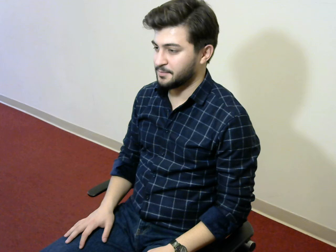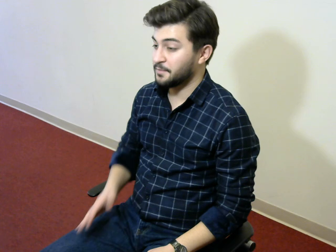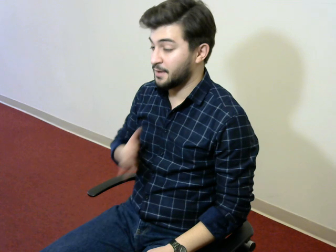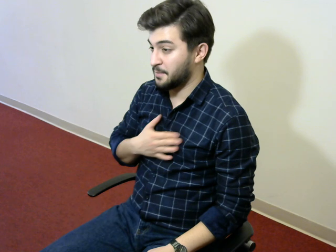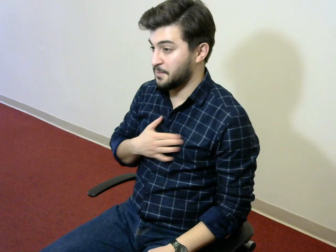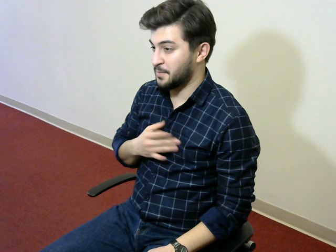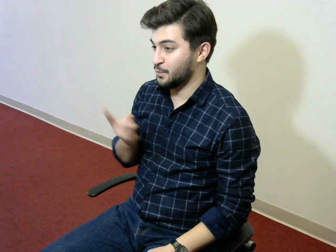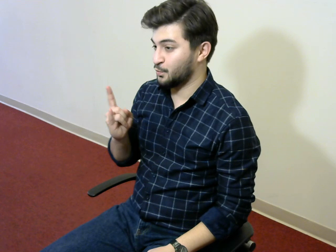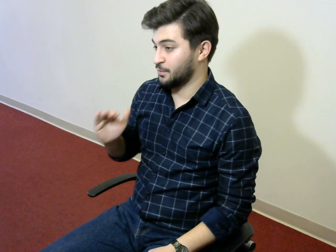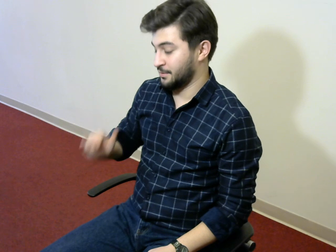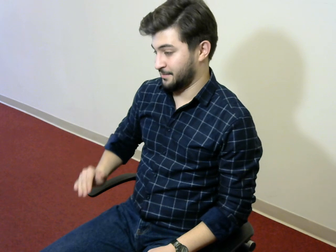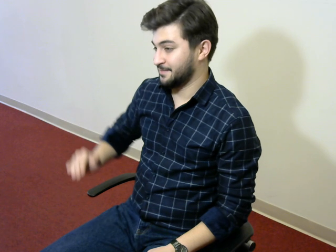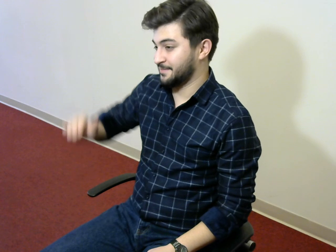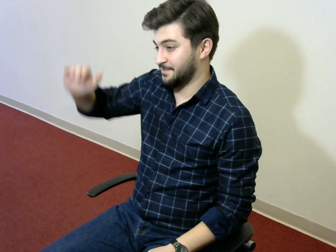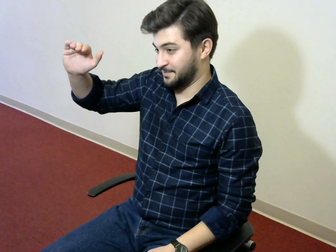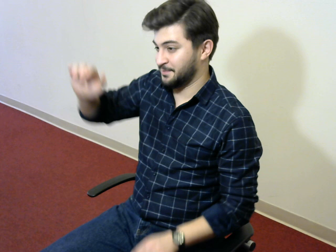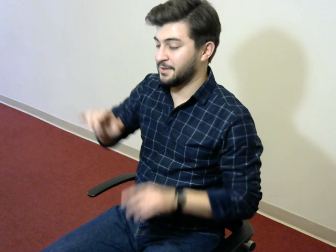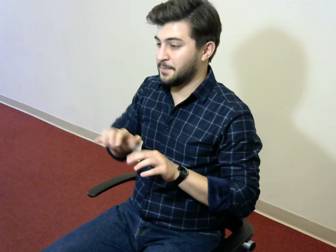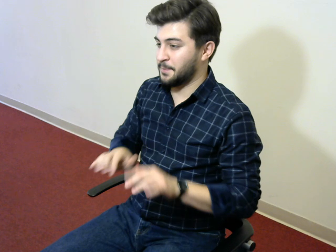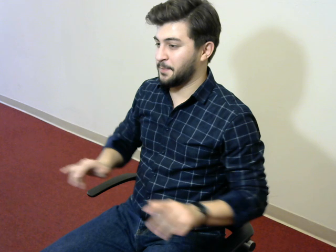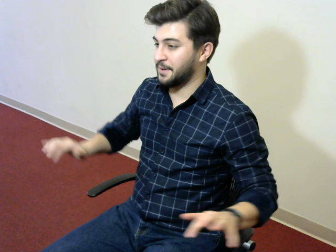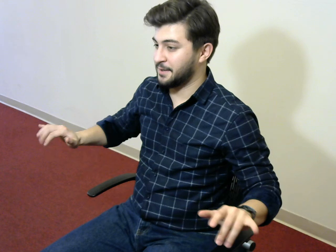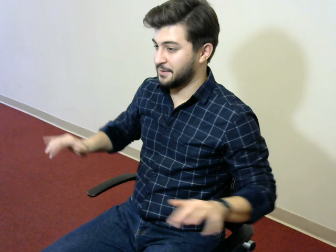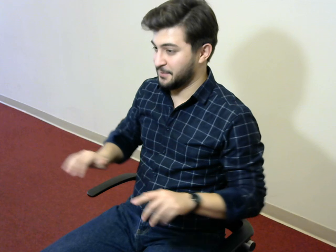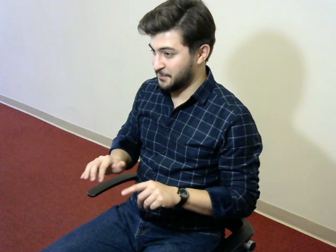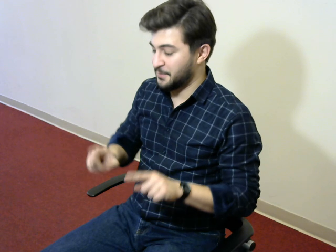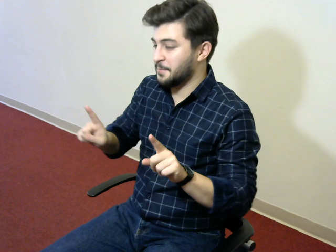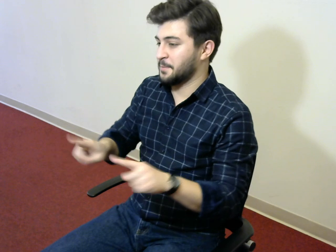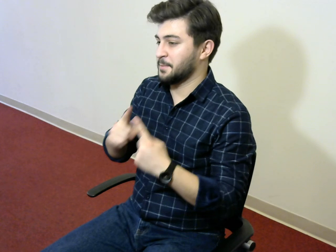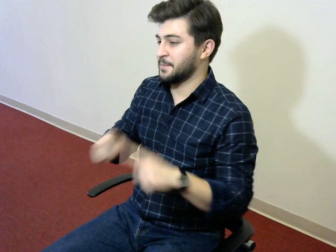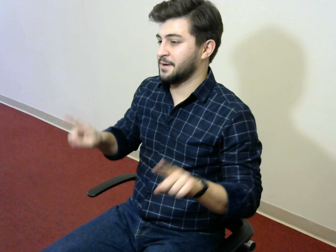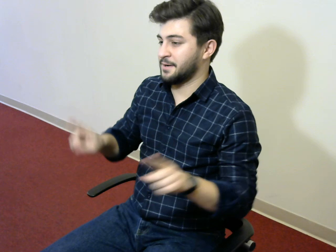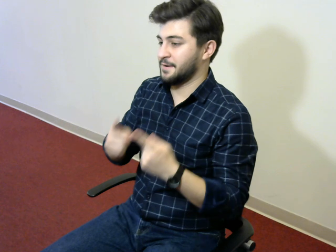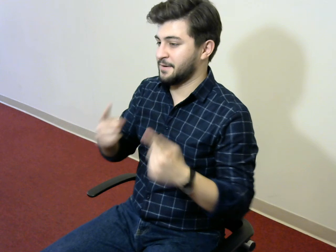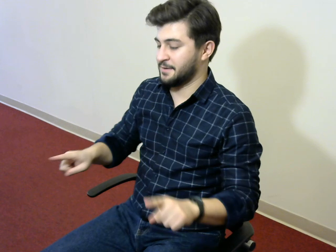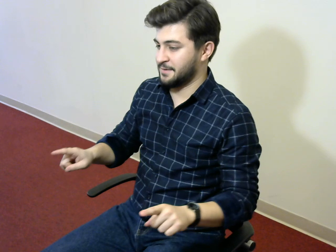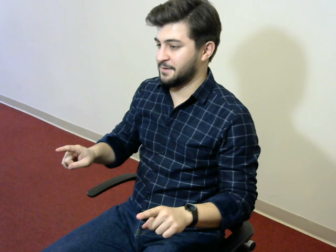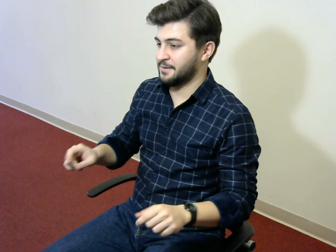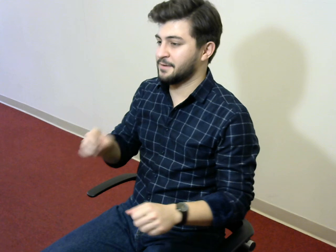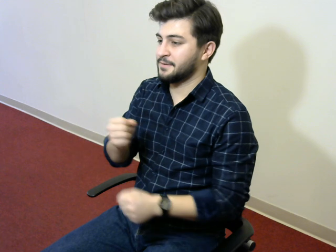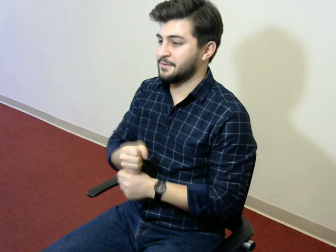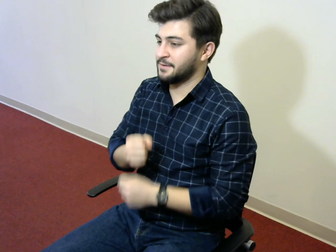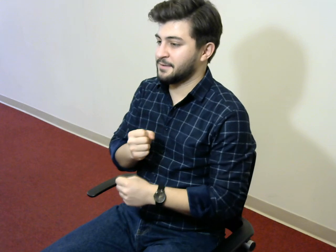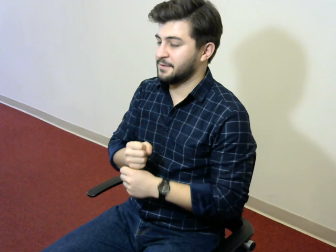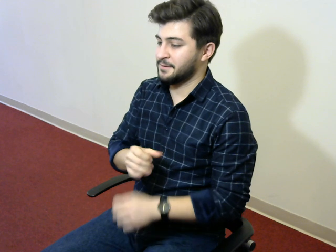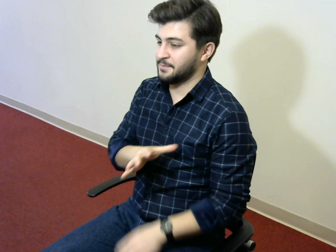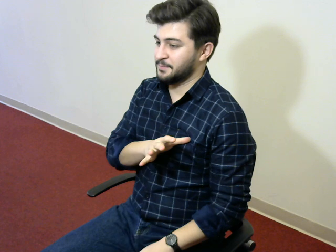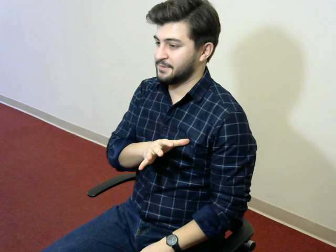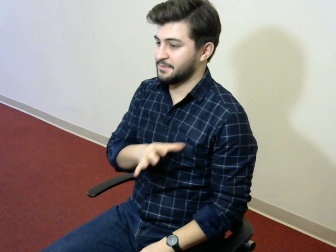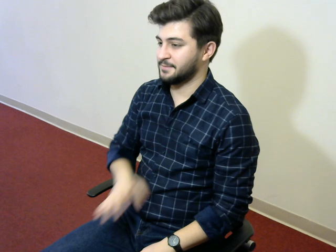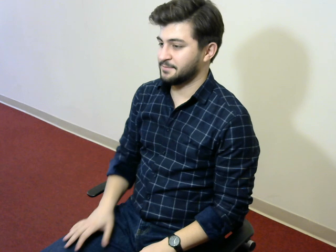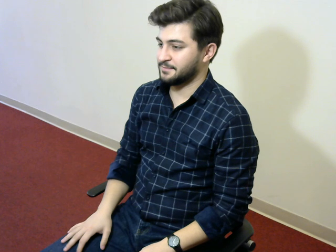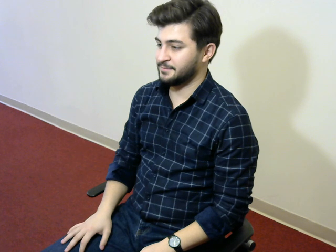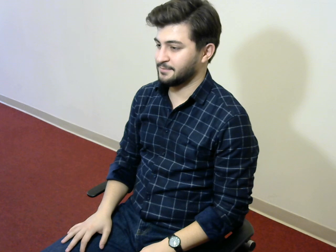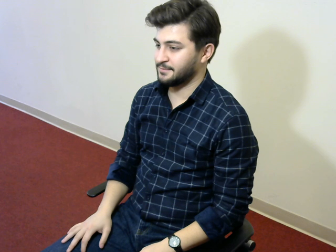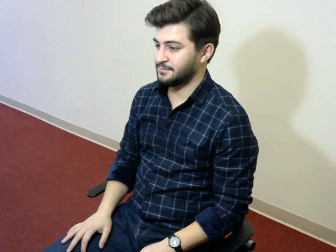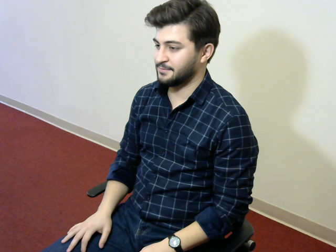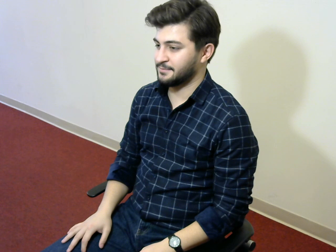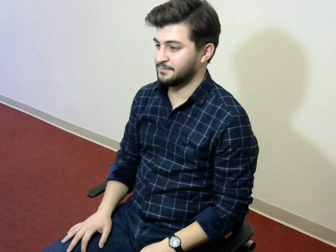Mən uşaq vaxtından pianoda ifa edirəm